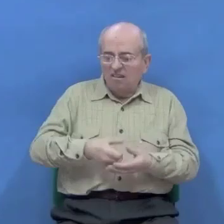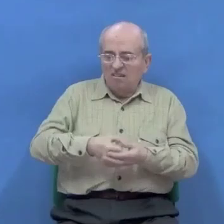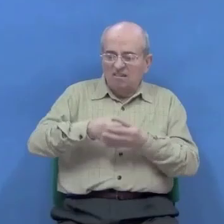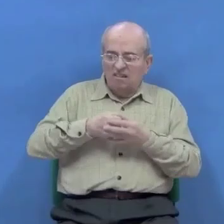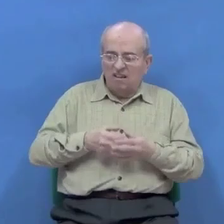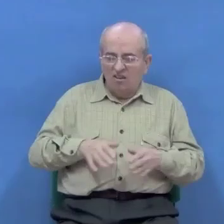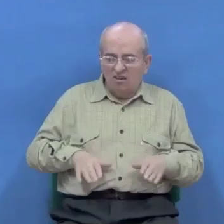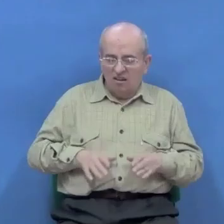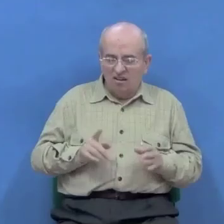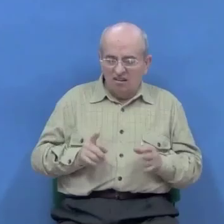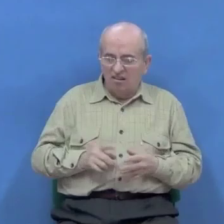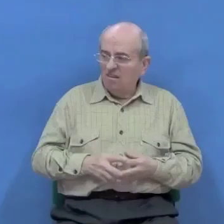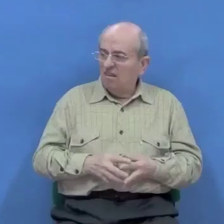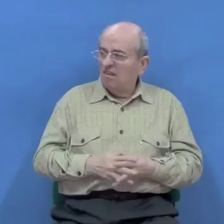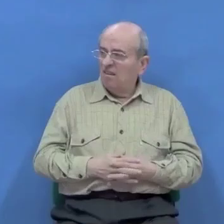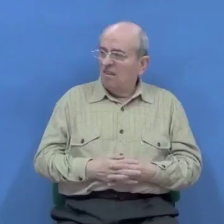Basen, wyciąga, basen, uwaga.